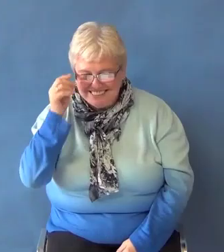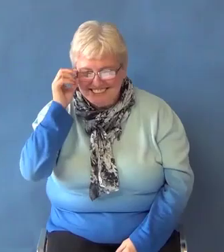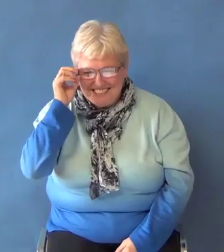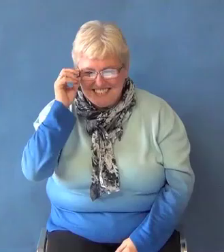Tak, tak.